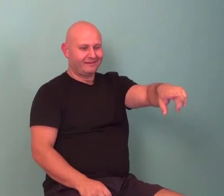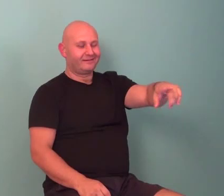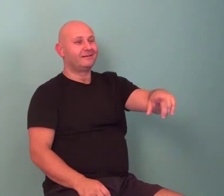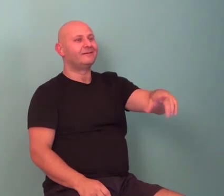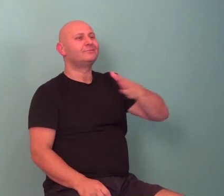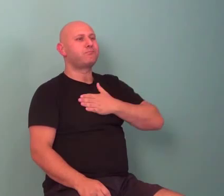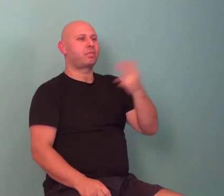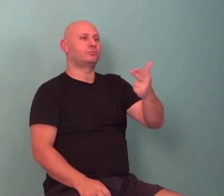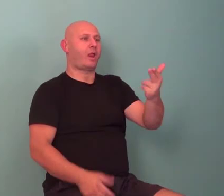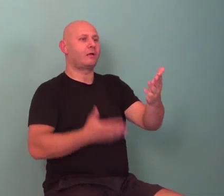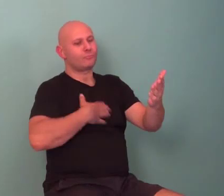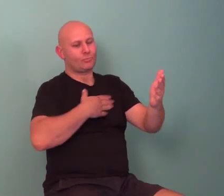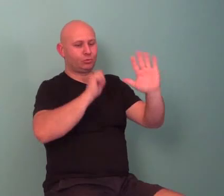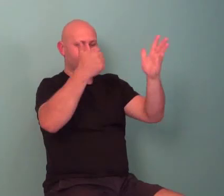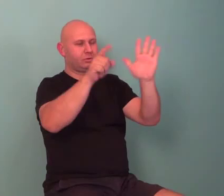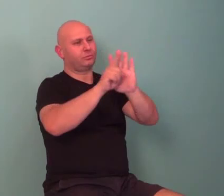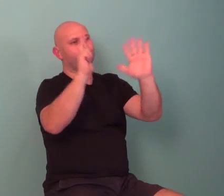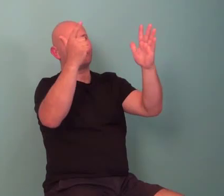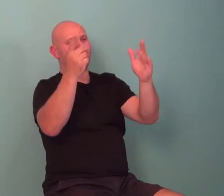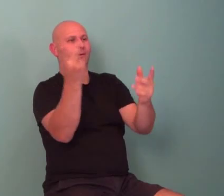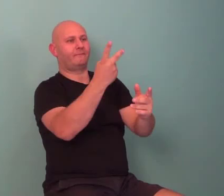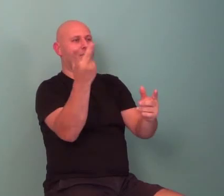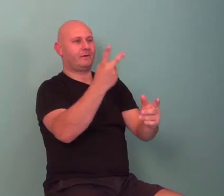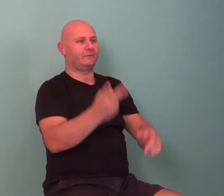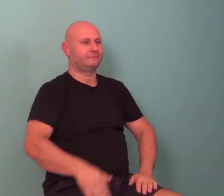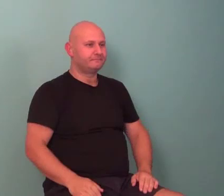Od soboty do niedzieli, dowolnie - od szóstego do siódmego. Te dwa dni.